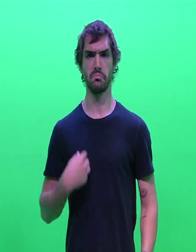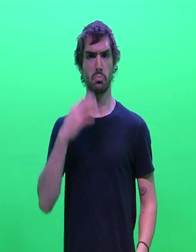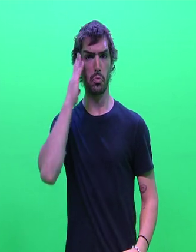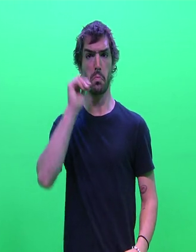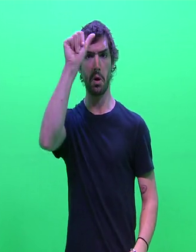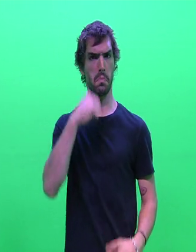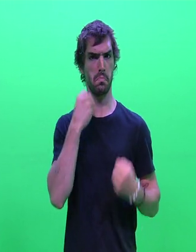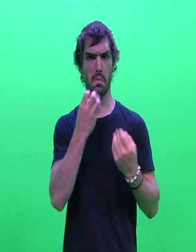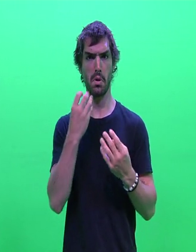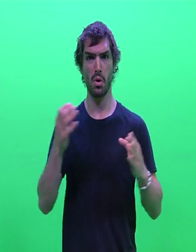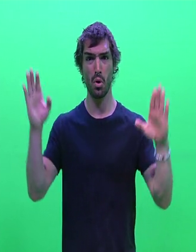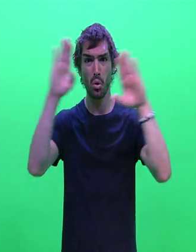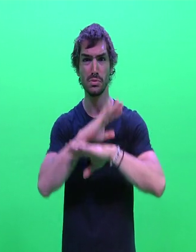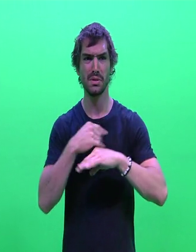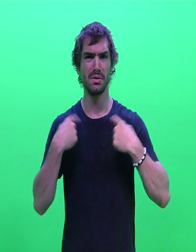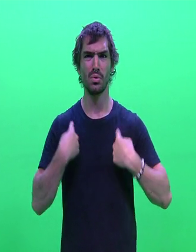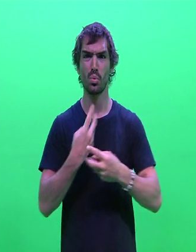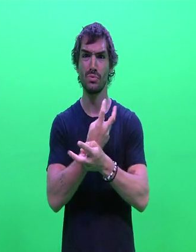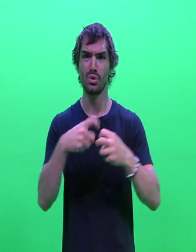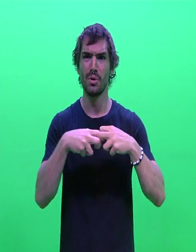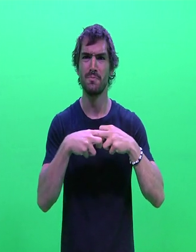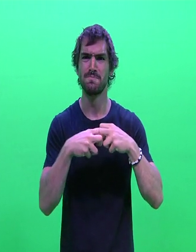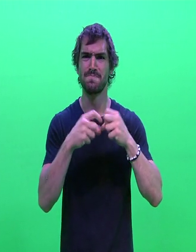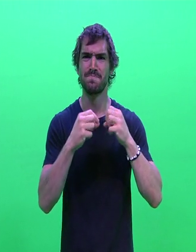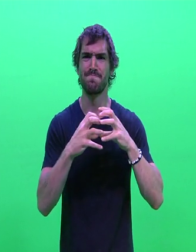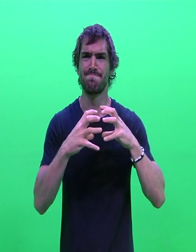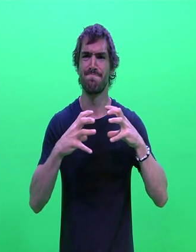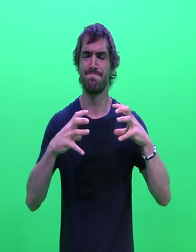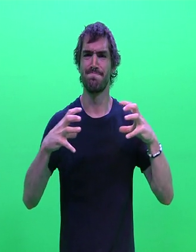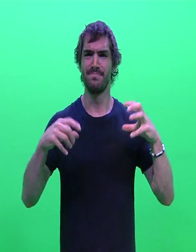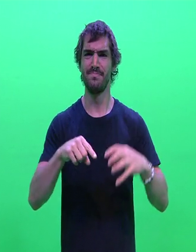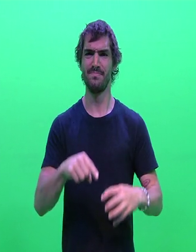Al matí estic bé, però a la nit sento que els ossos s'inflen.